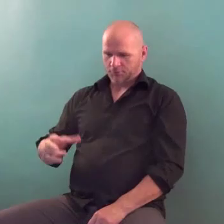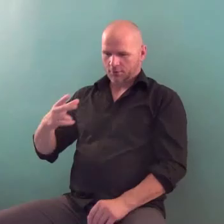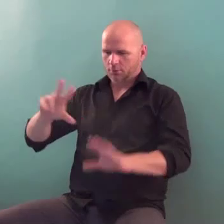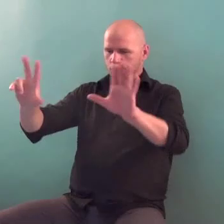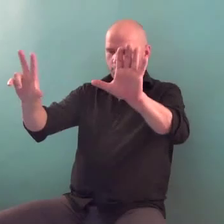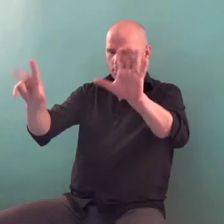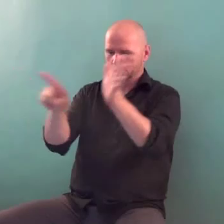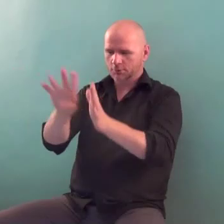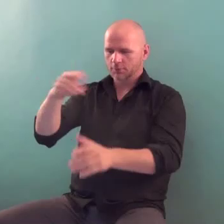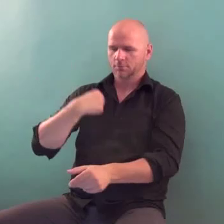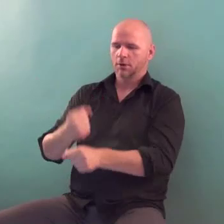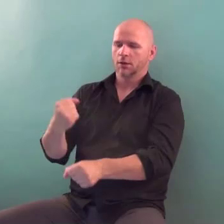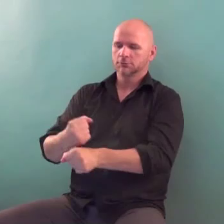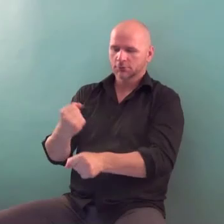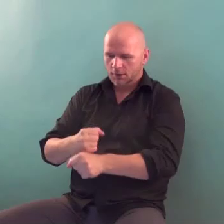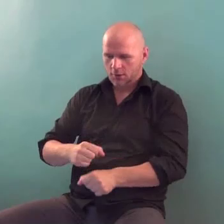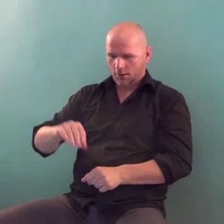Od ósmej do czwartej pracuję.